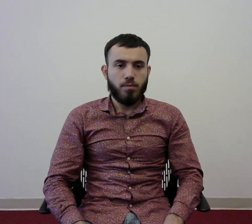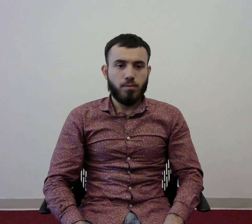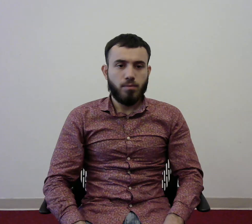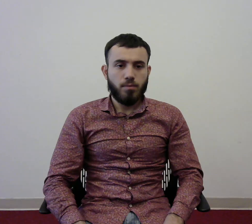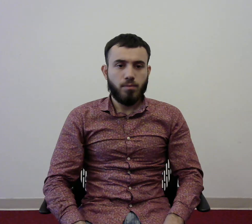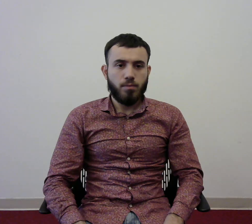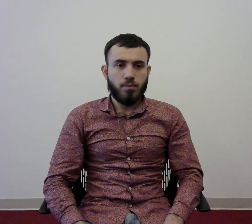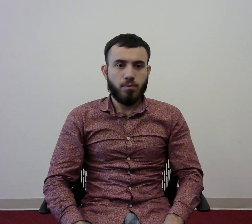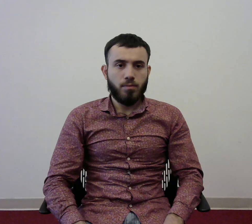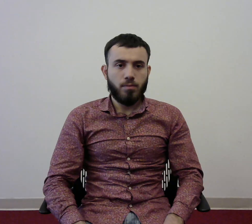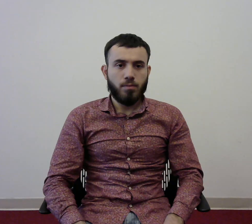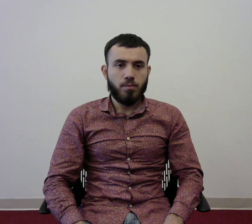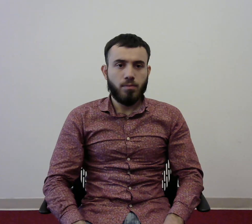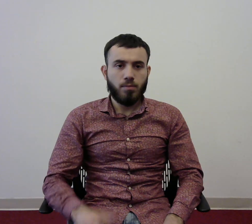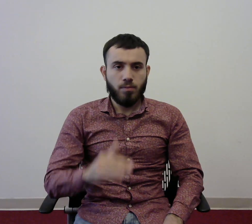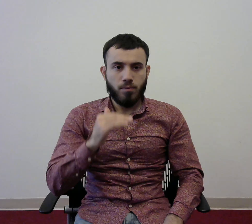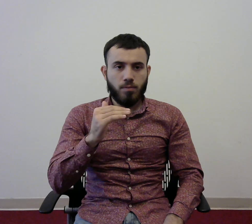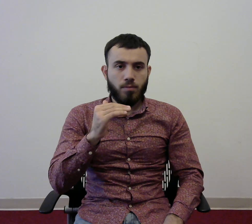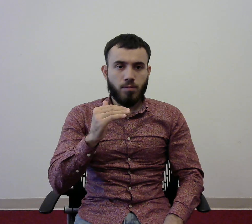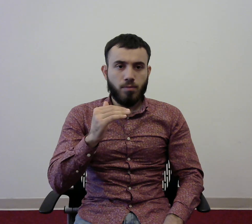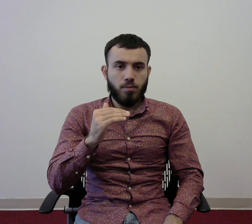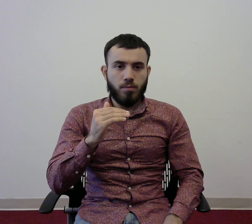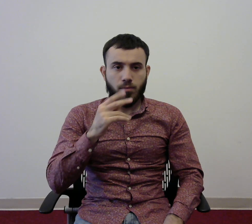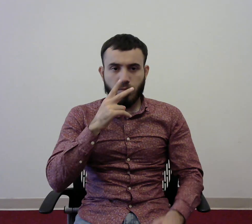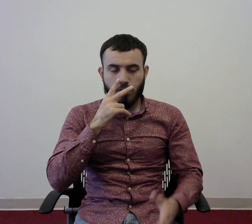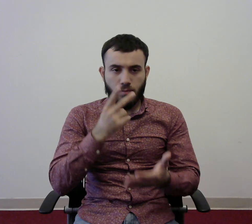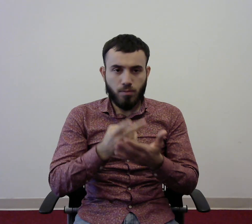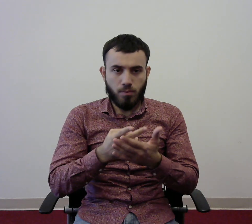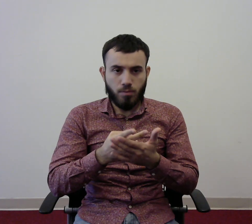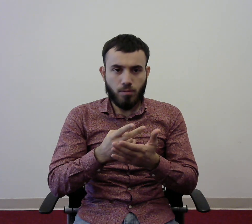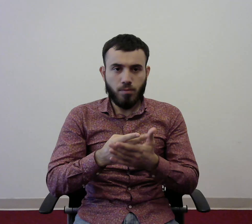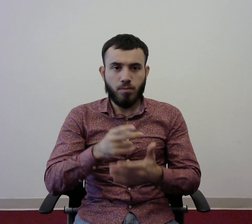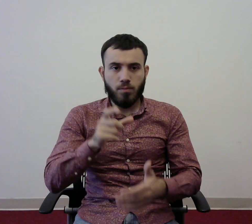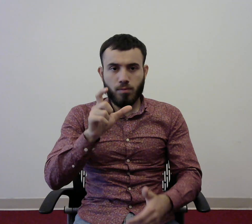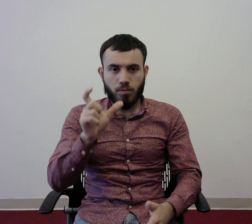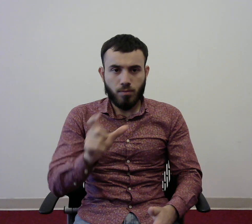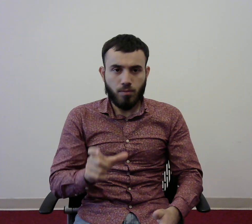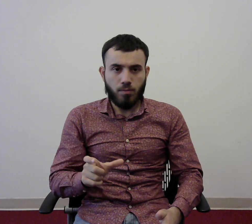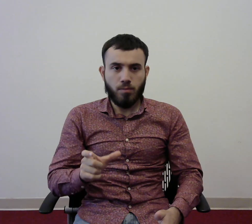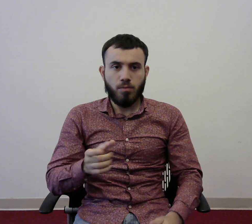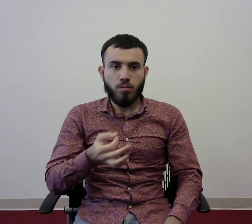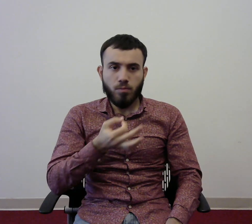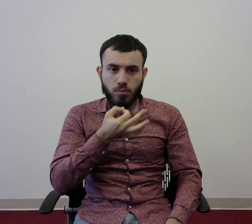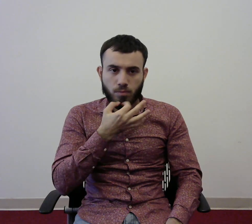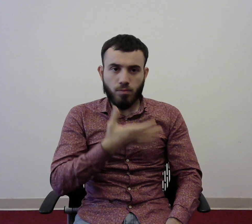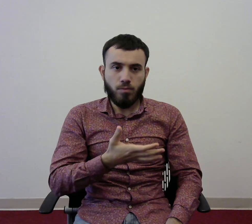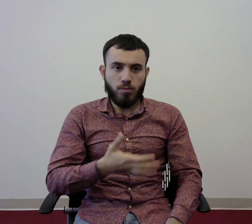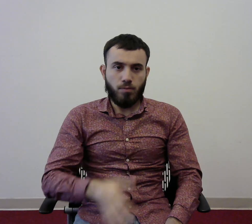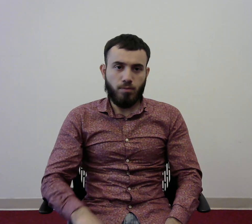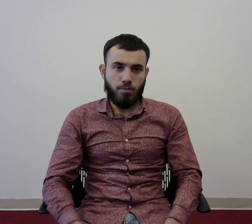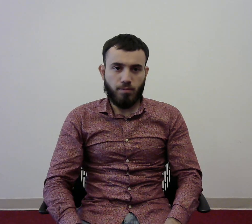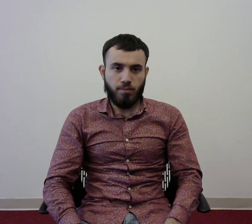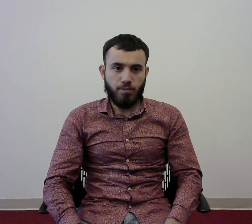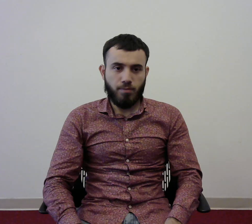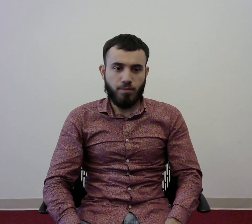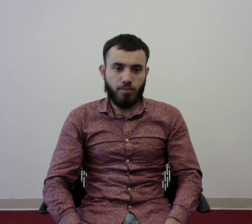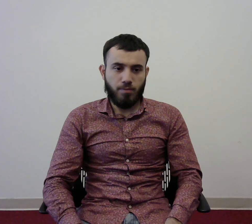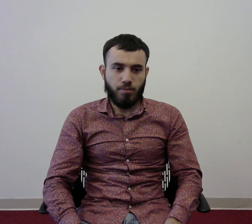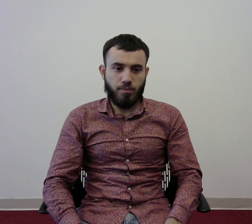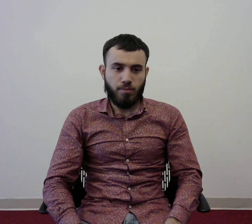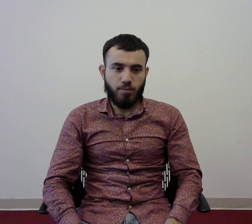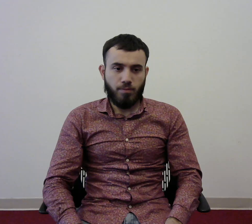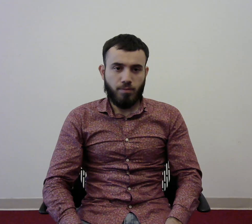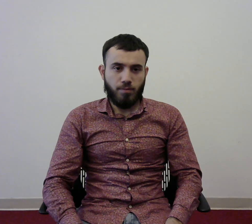Sizə göstərilən şeiri bəyəndiniz?